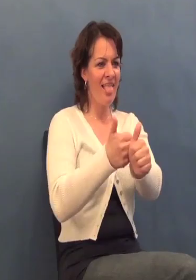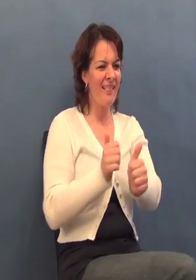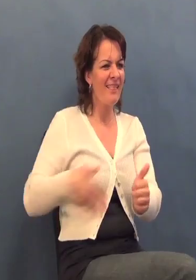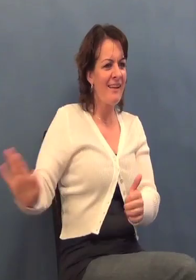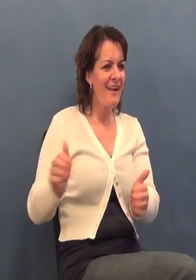A mały chłopiec wciąż zbliża się do niego, Charlie odgania go.